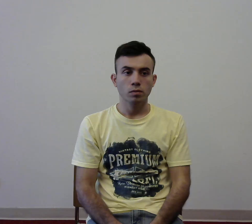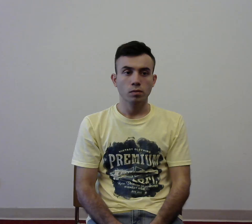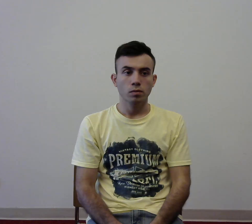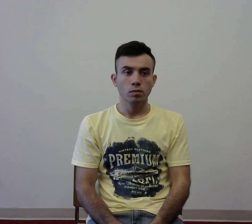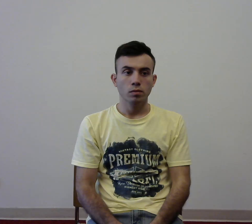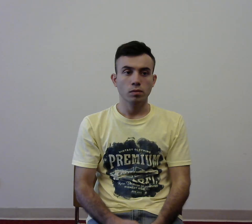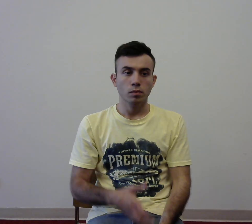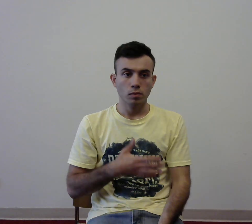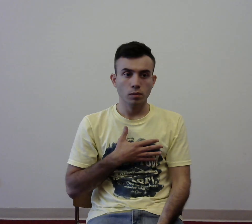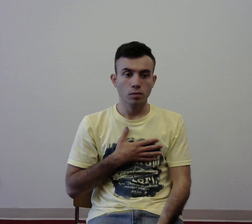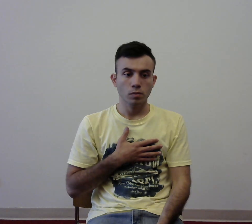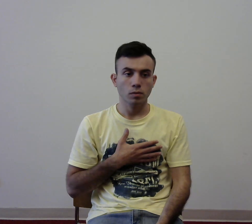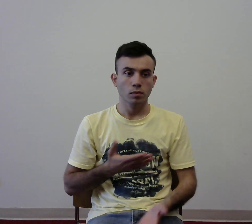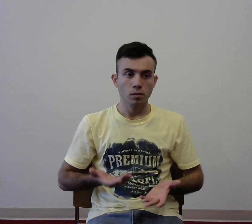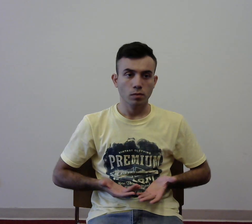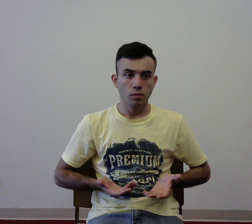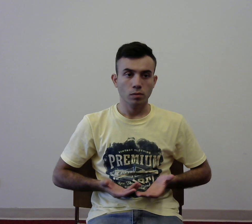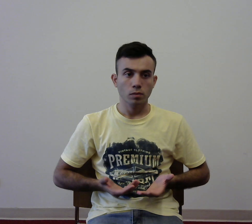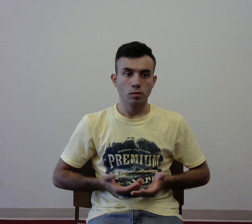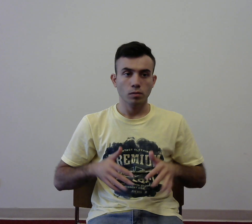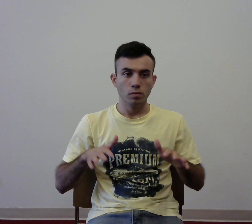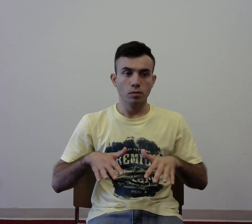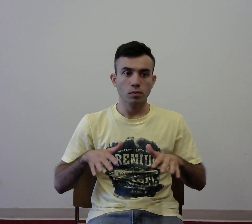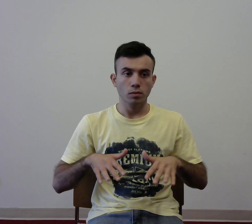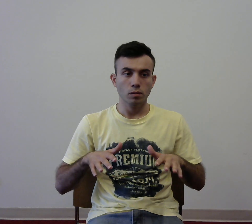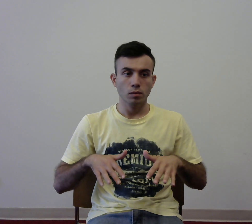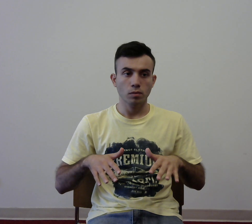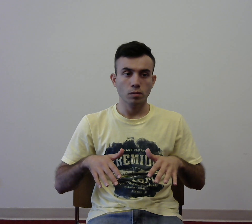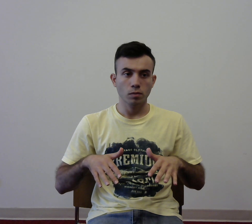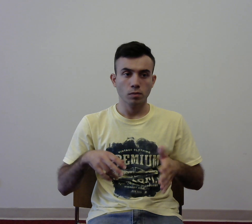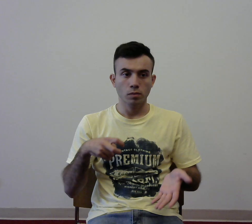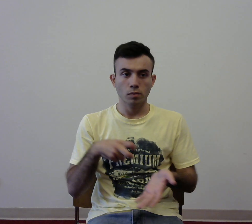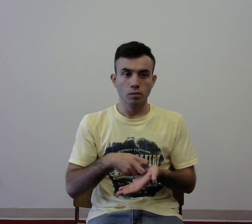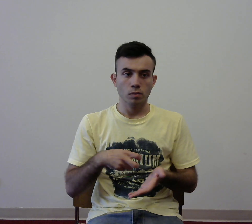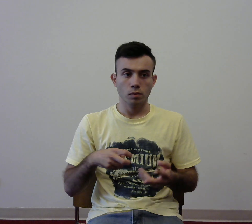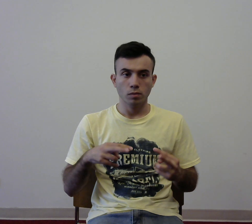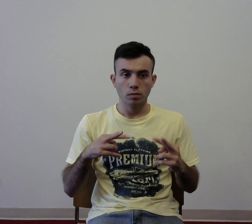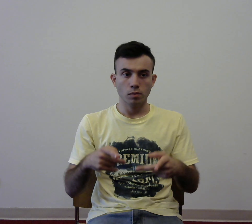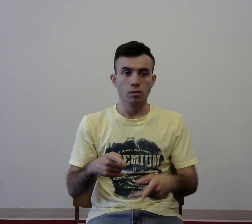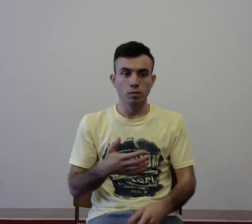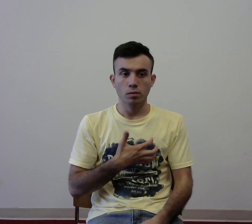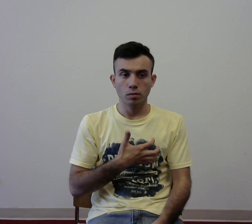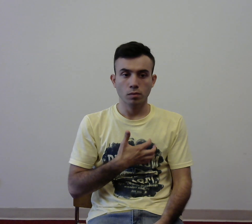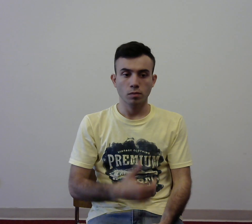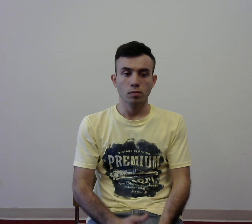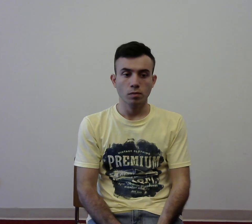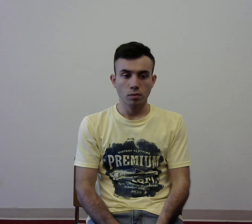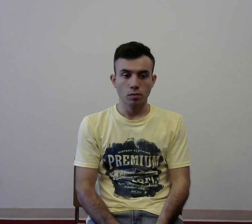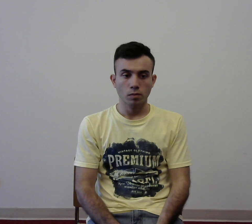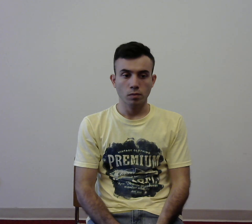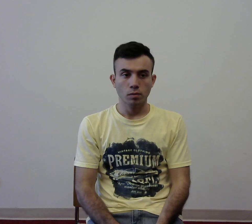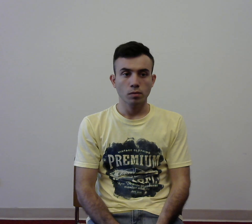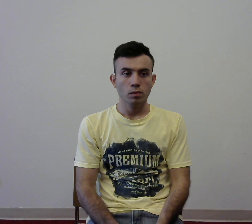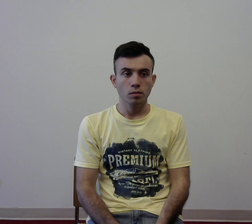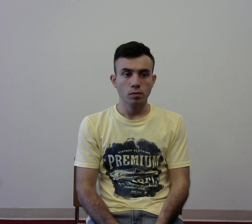Mən yaşayış yeri qeydiyyatımı dəyişmək istəyirəm